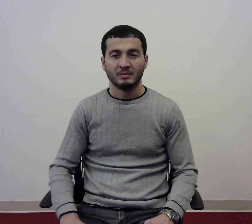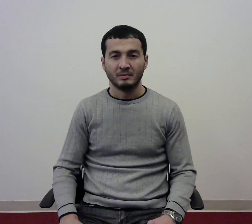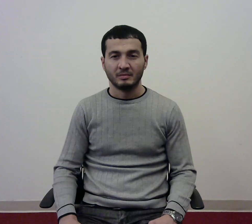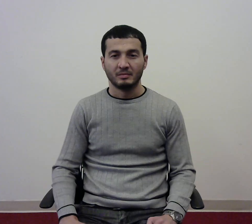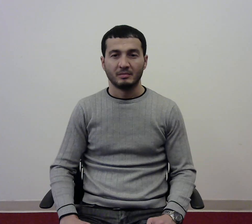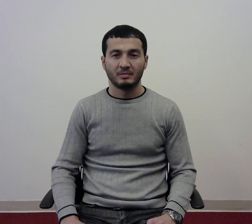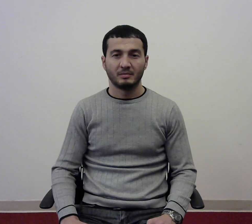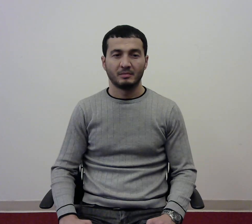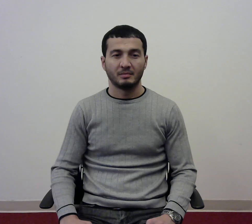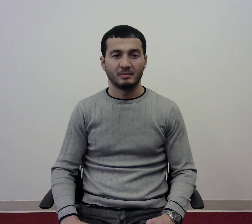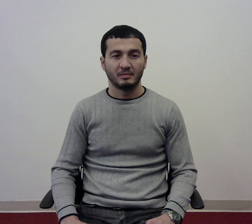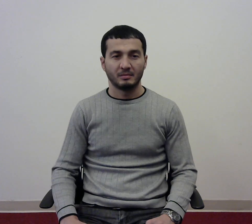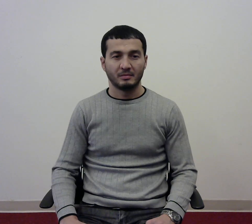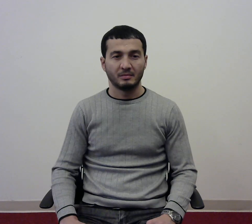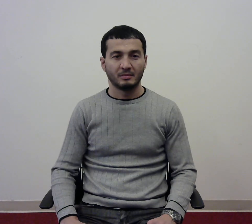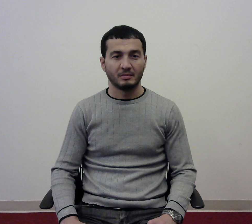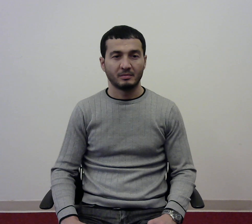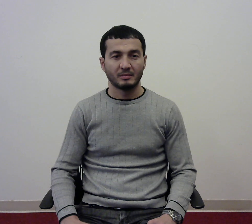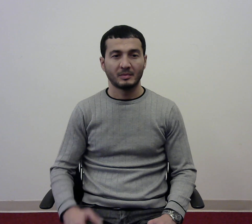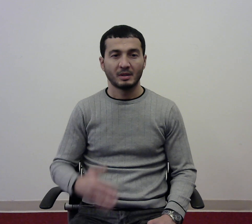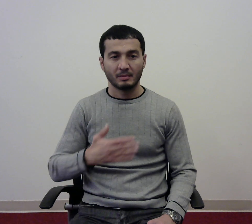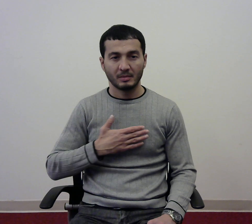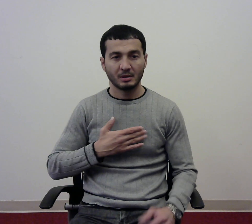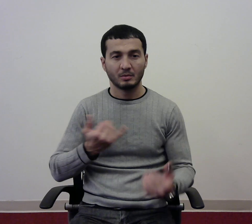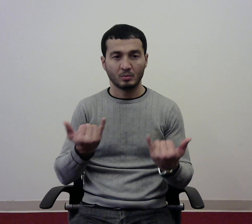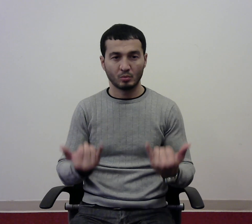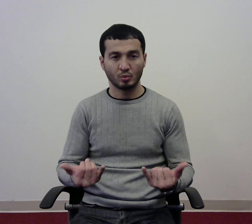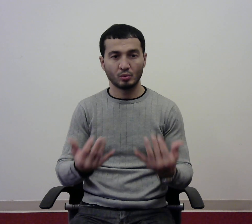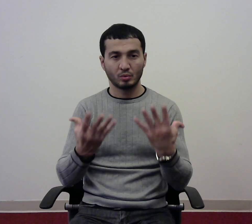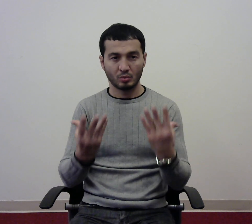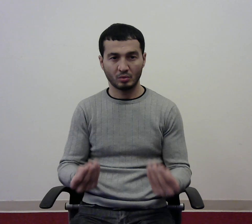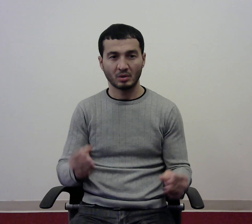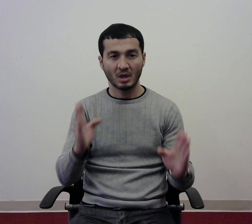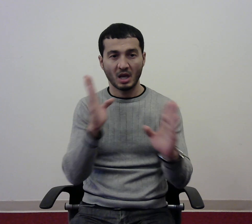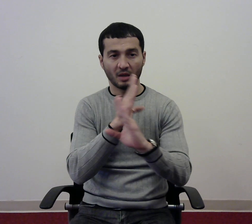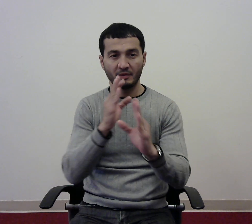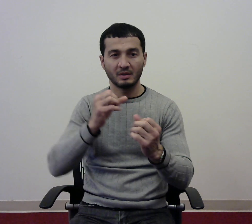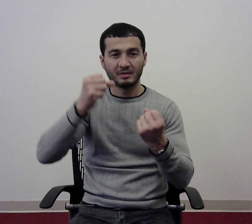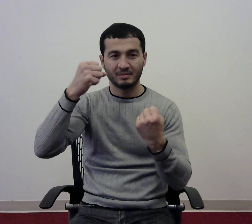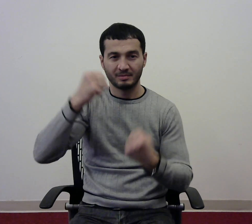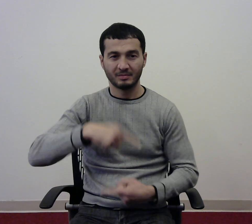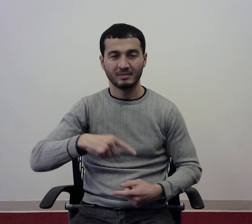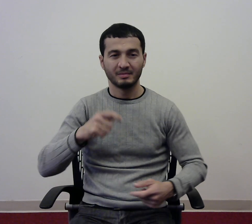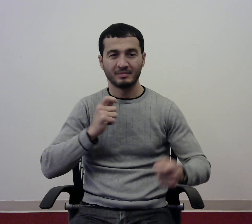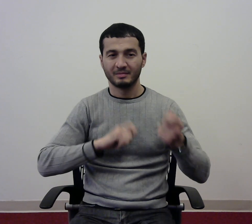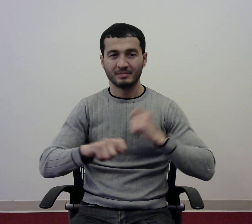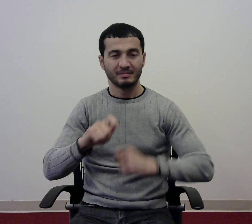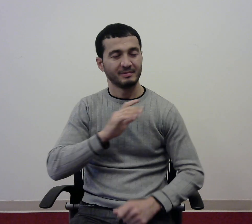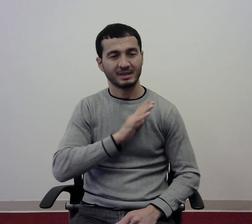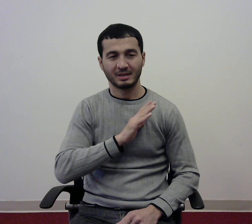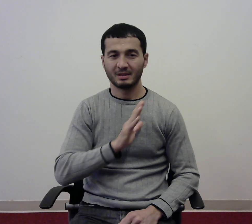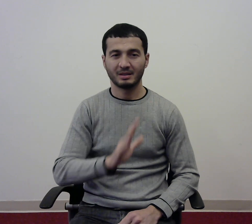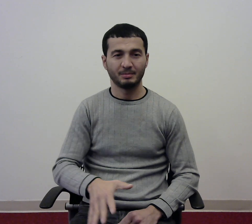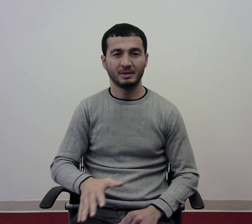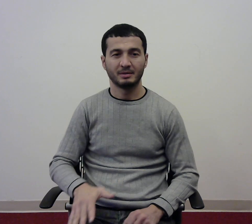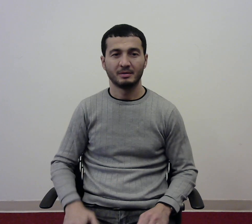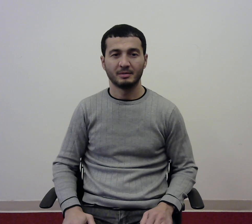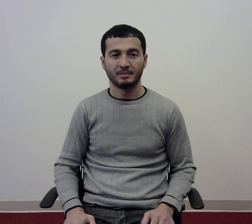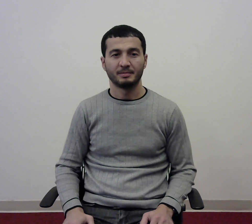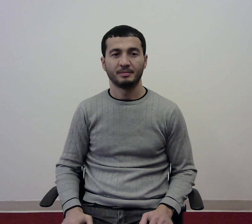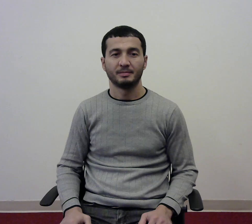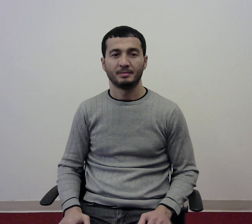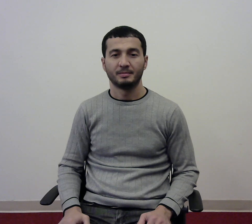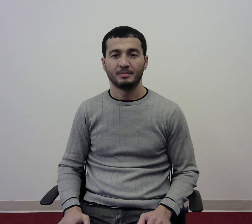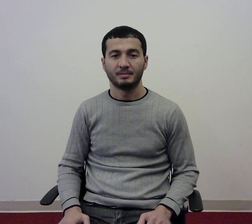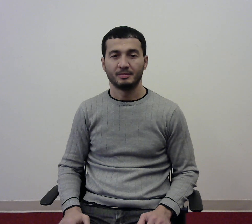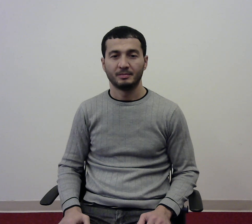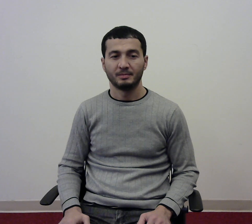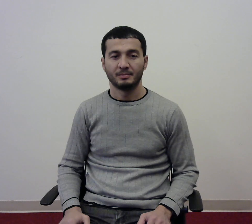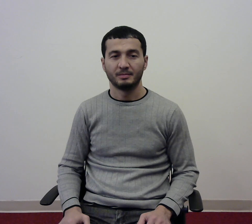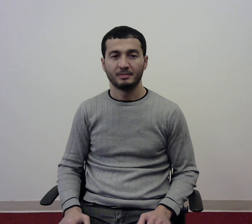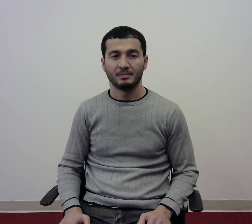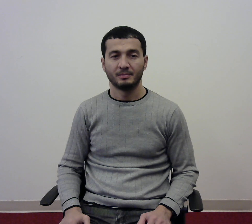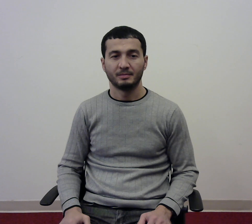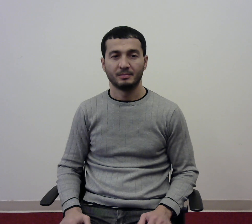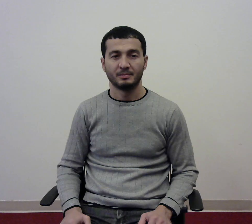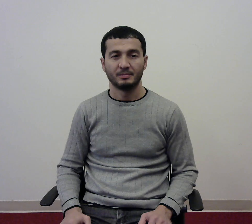Mən bu gün havaya uyğun geyinməmişəm